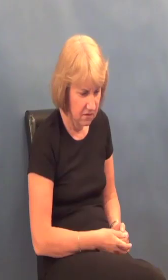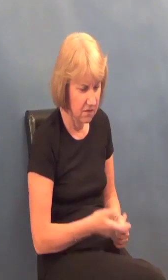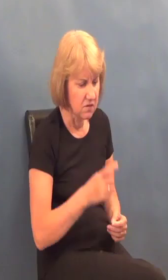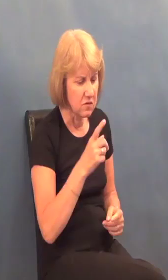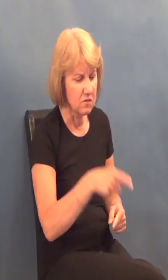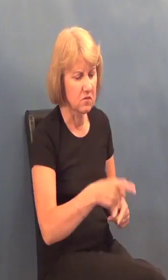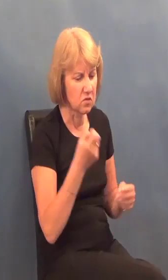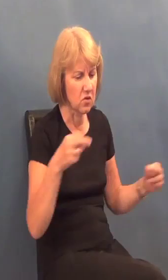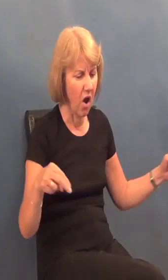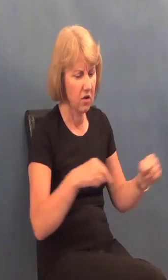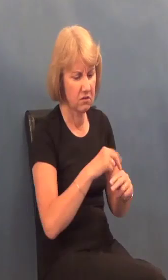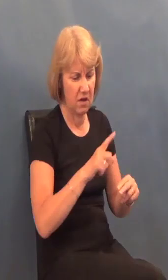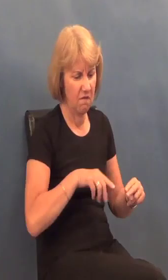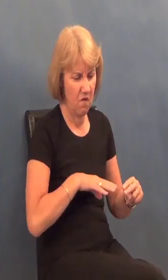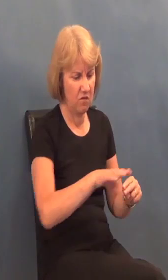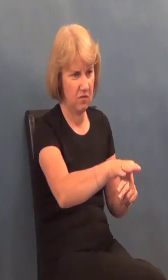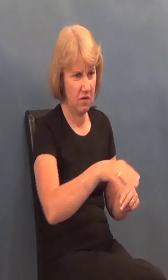To są tory i nie wolno przez nie przechodzić.